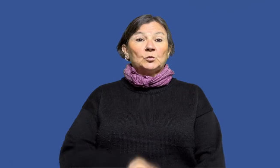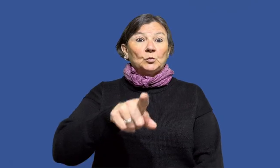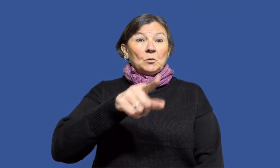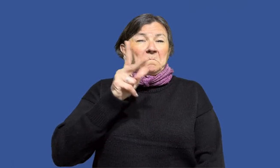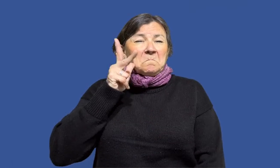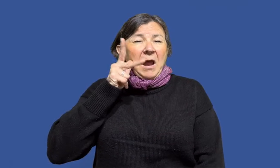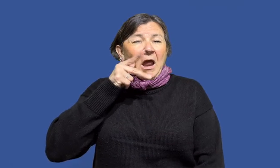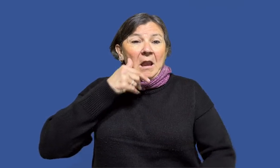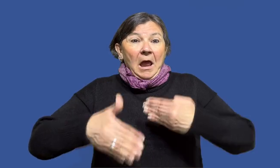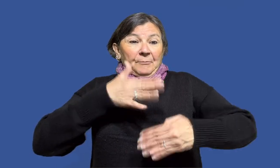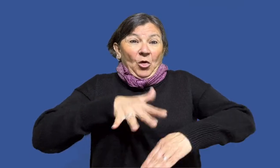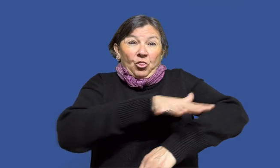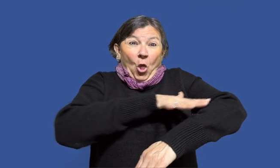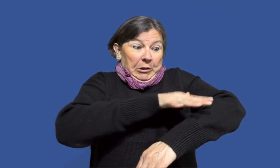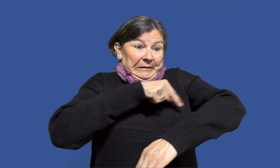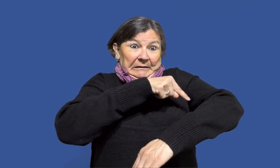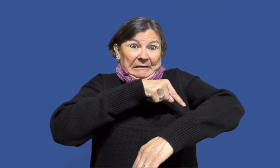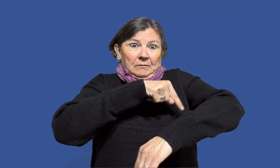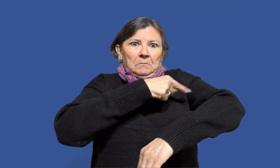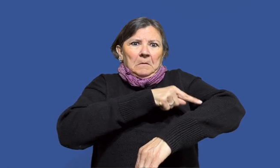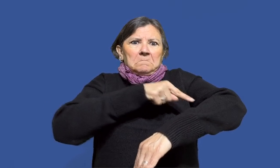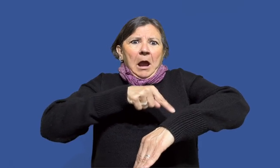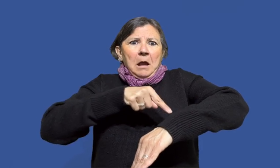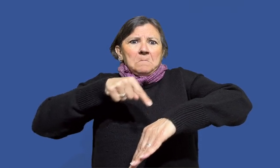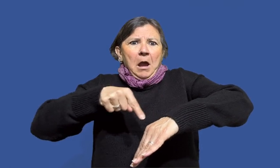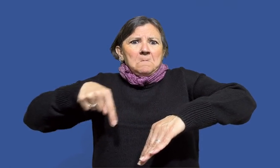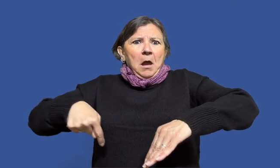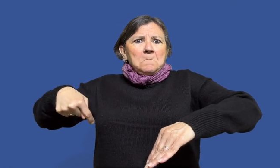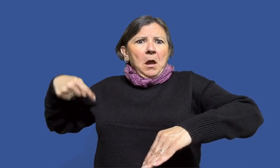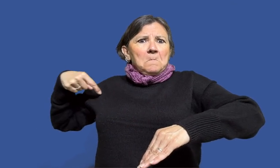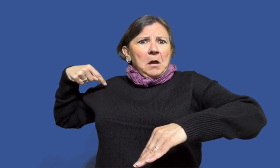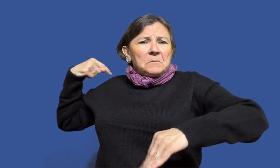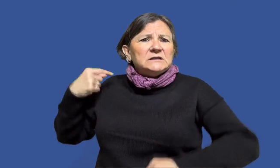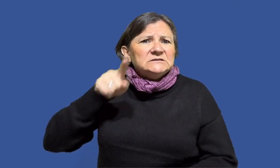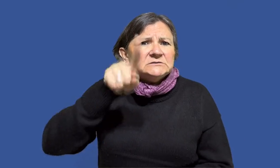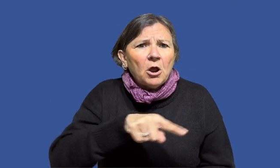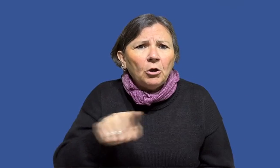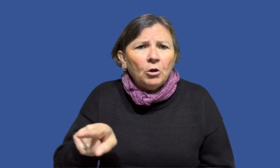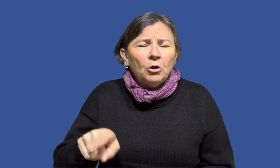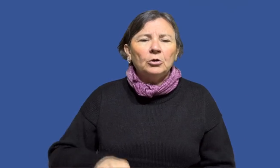El dolor es desplaça cap a altres llocs del cos?